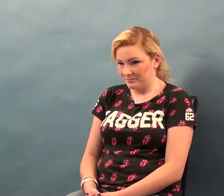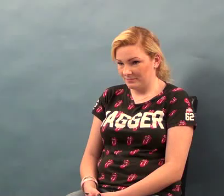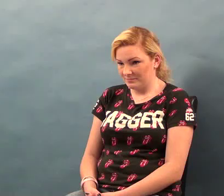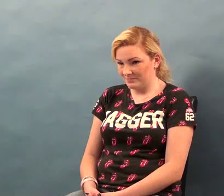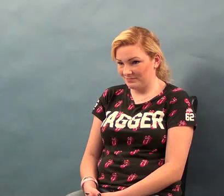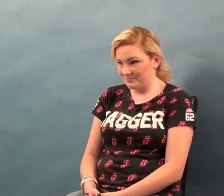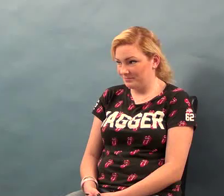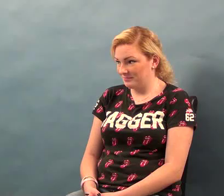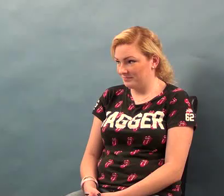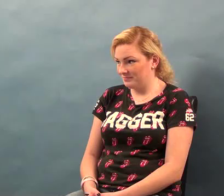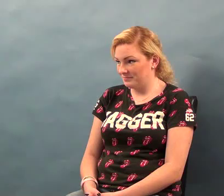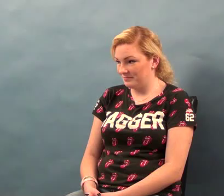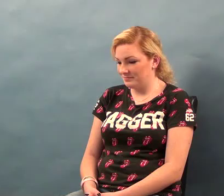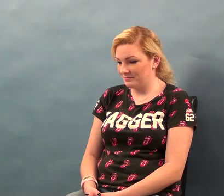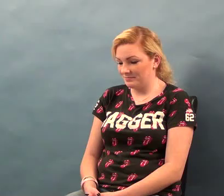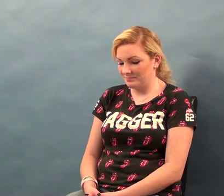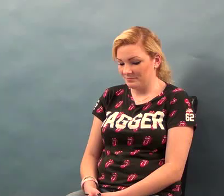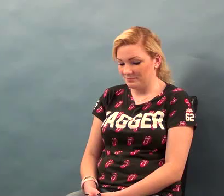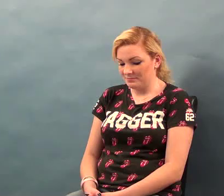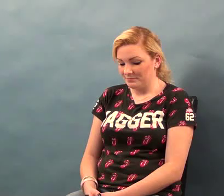Rolki, albo deskorolka.